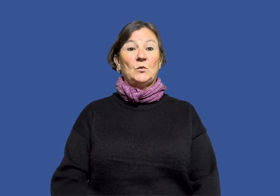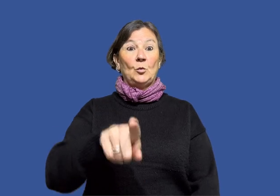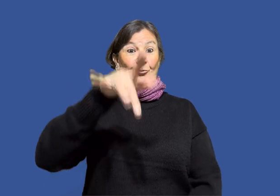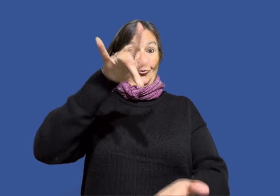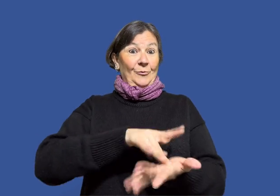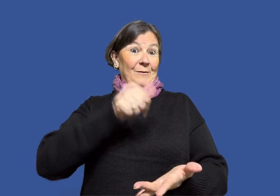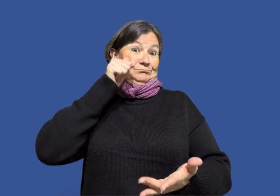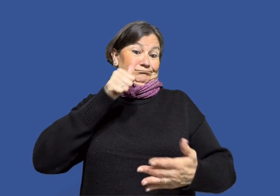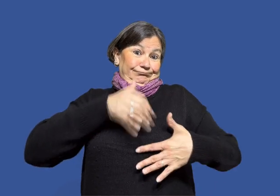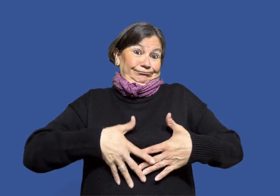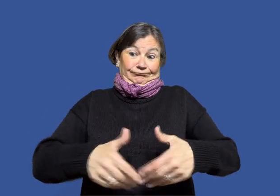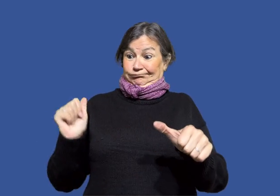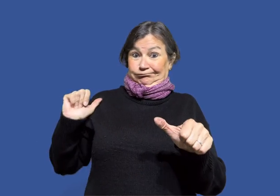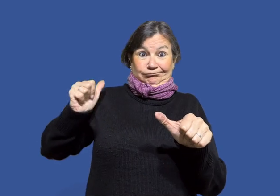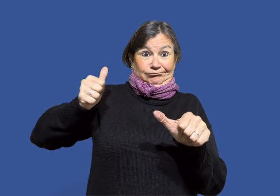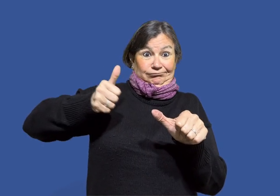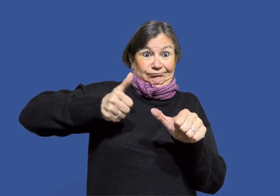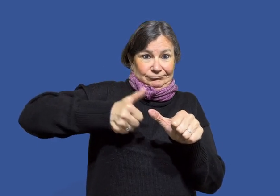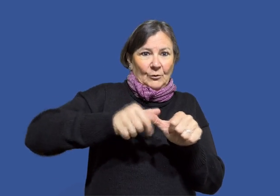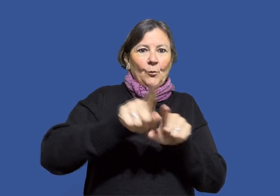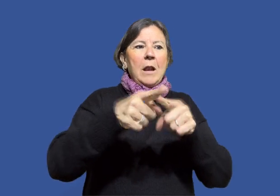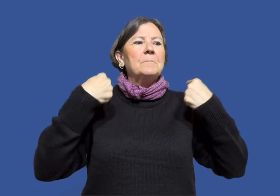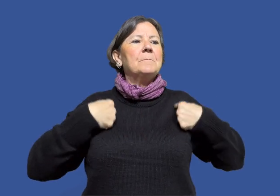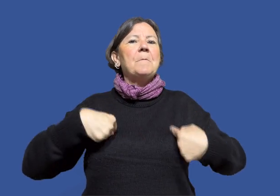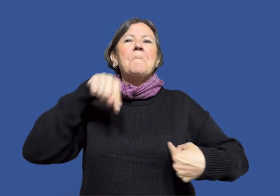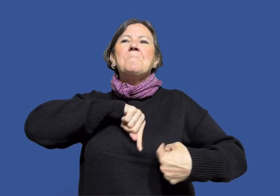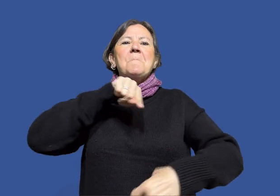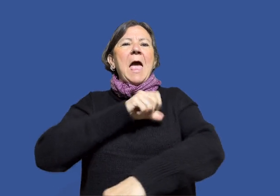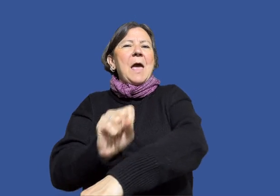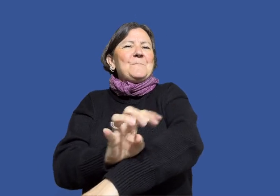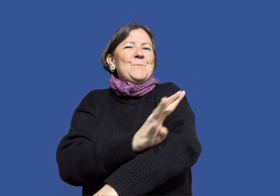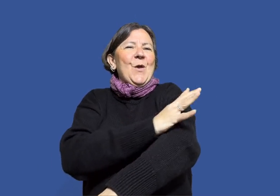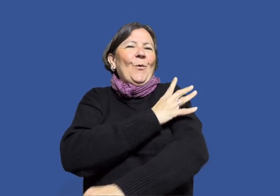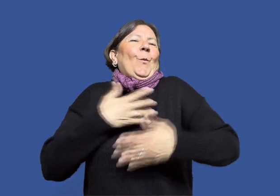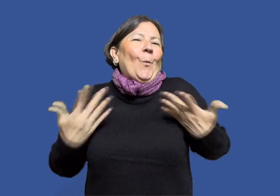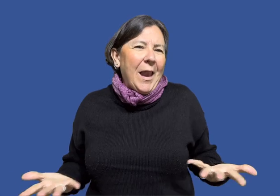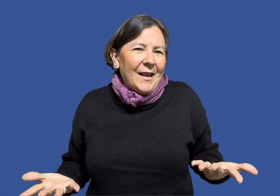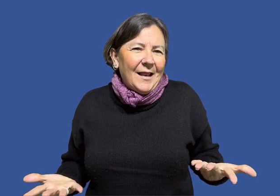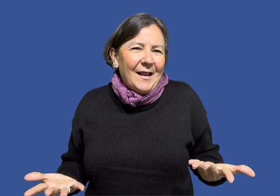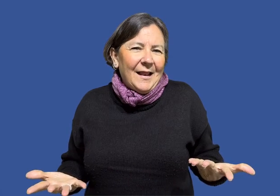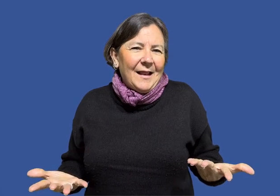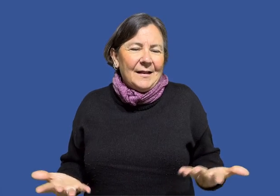Com t'has sentit emocionalment durant l'embaràs?